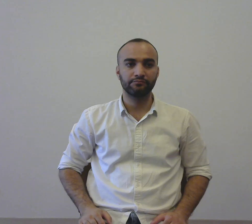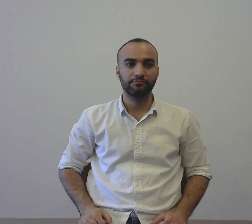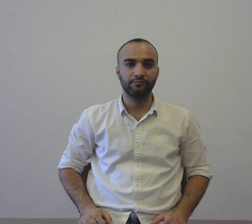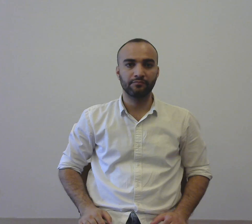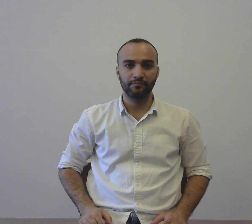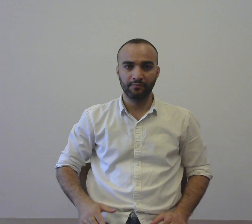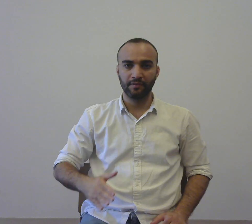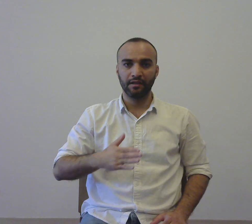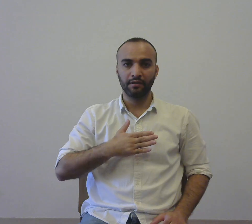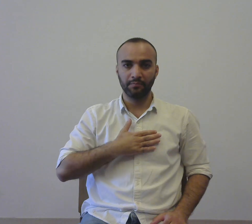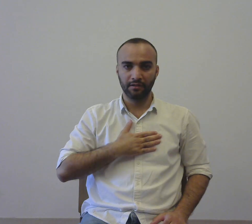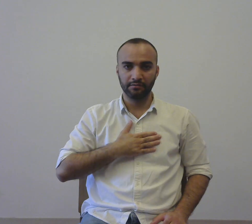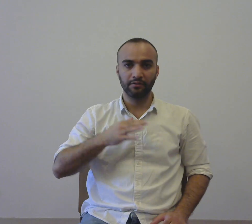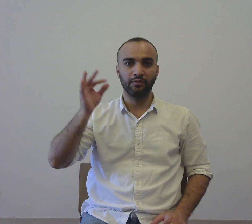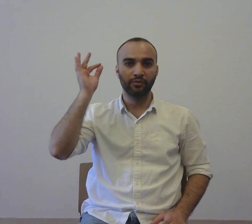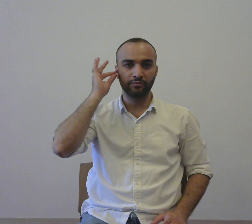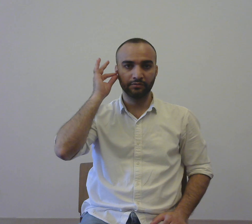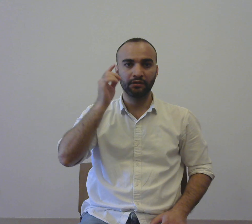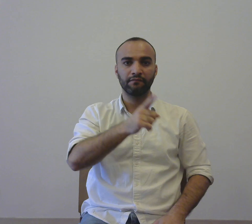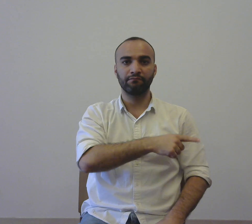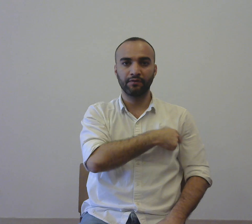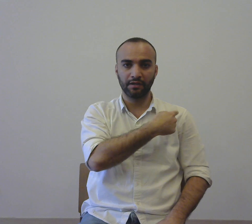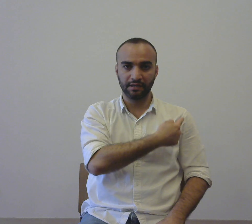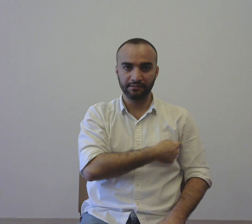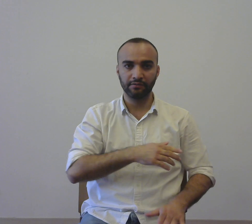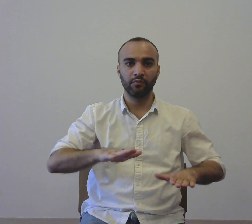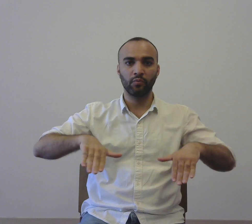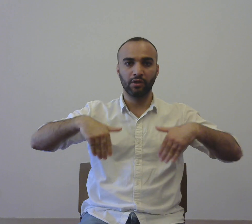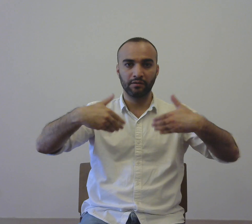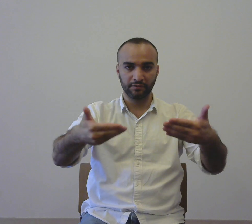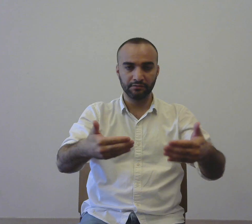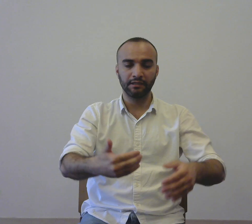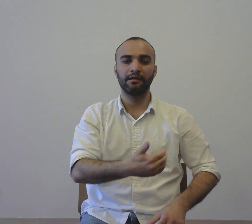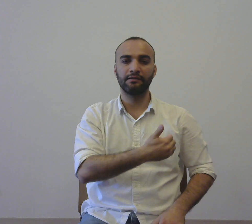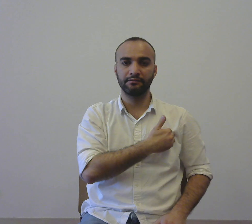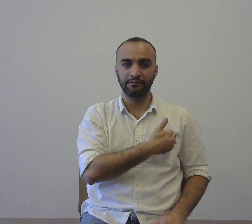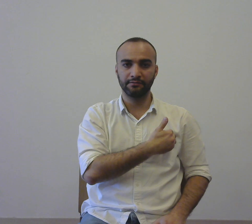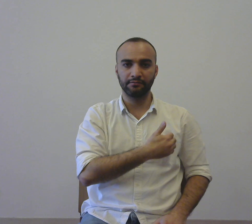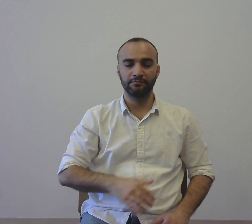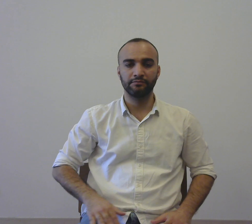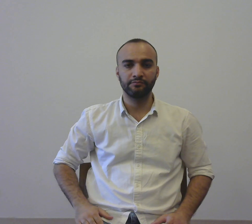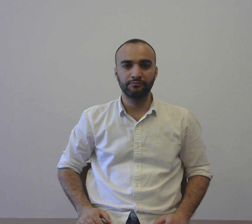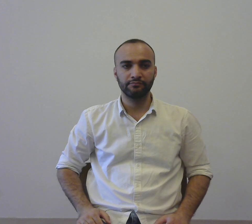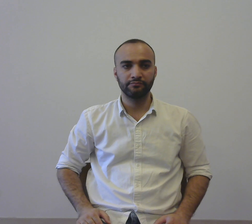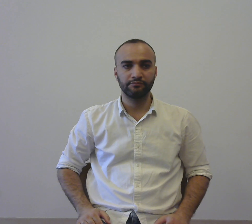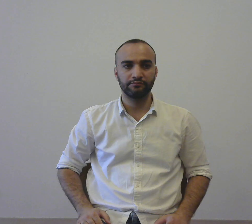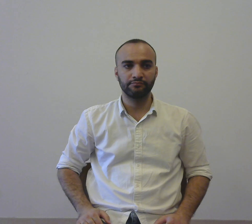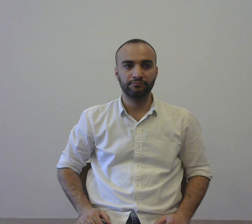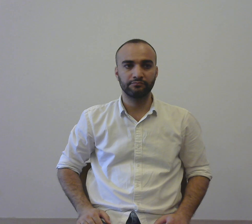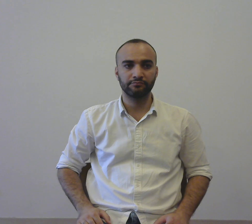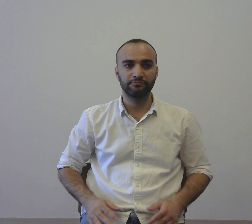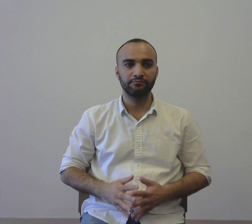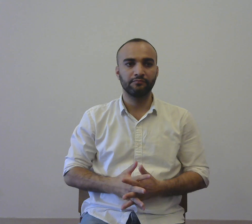Mən tibb məntəqəsinə müraciət etmək istərdim